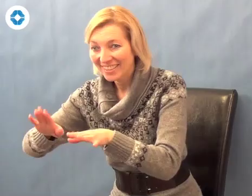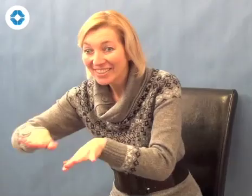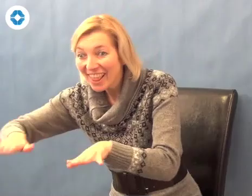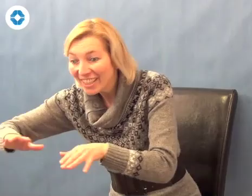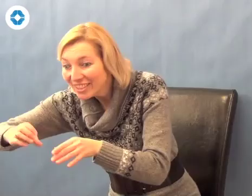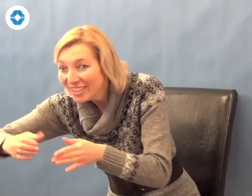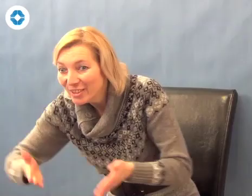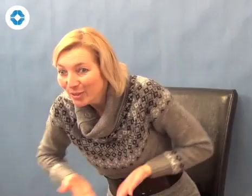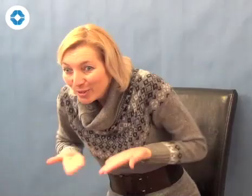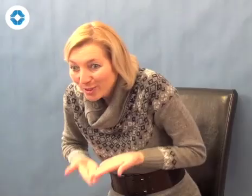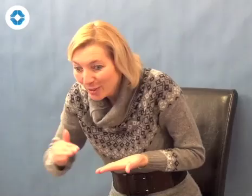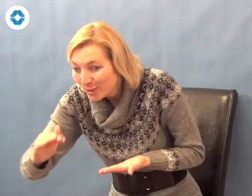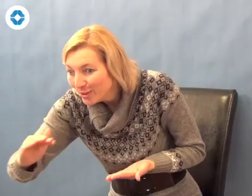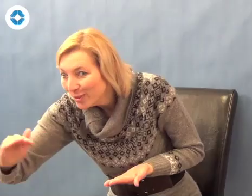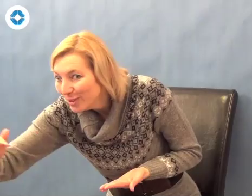Urodziła dużo dzieci.